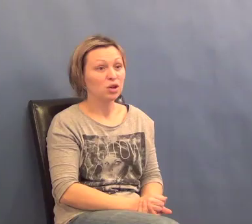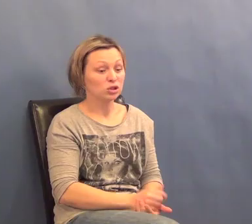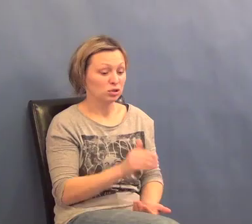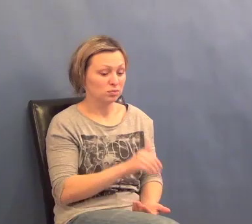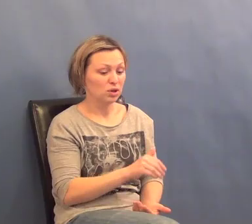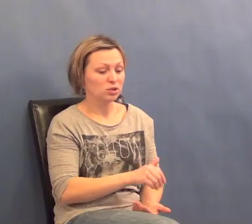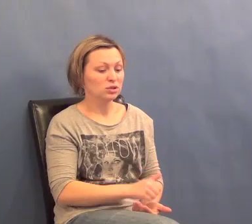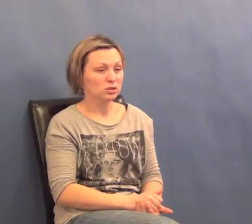Może.